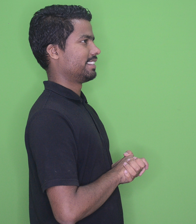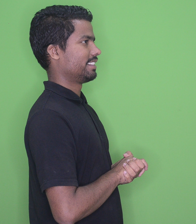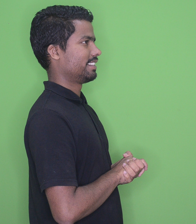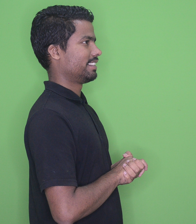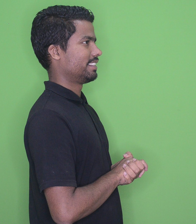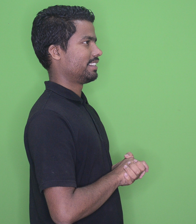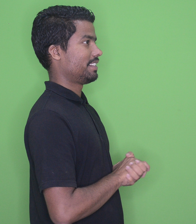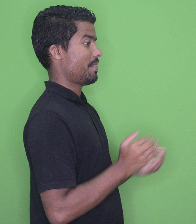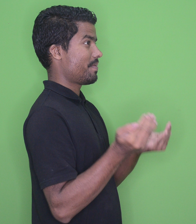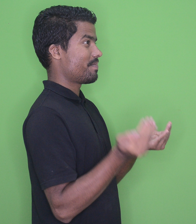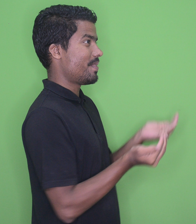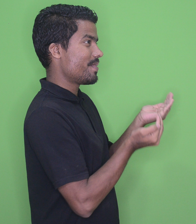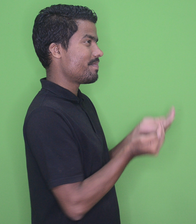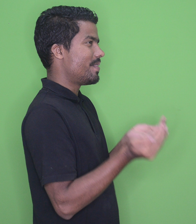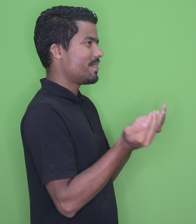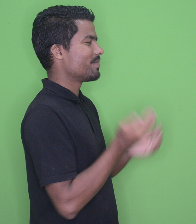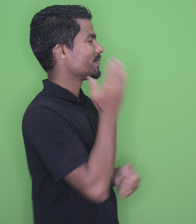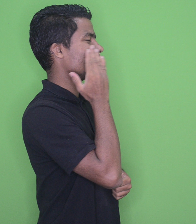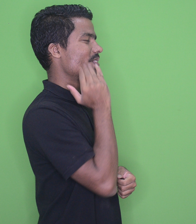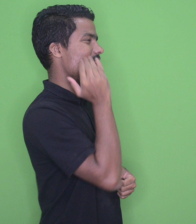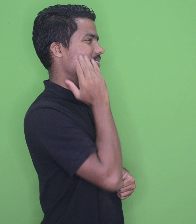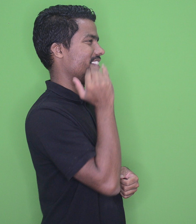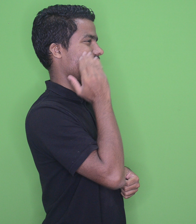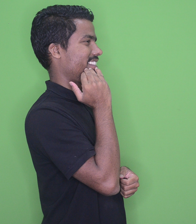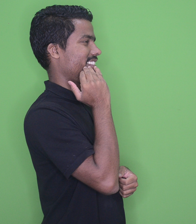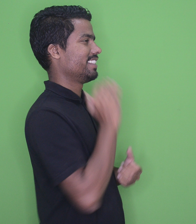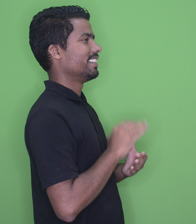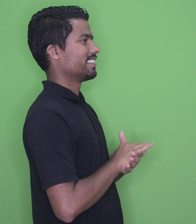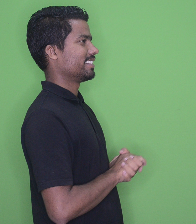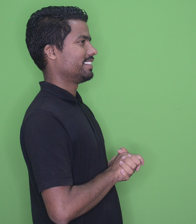baby is cute